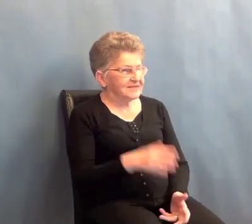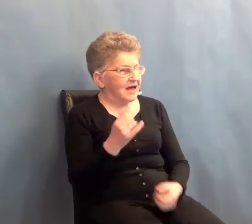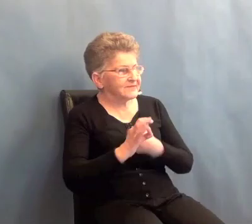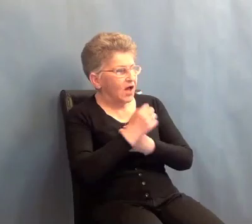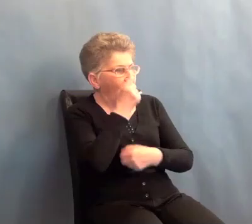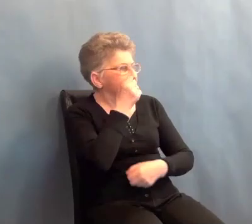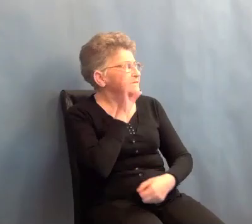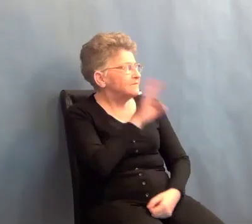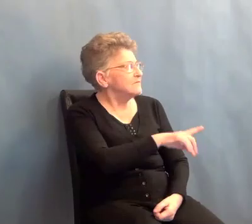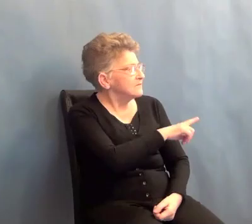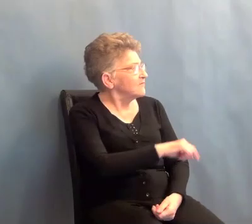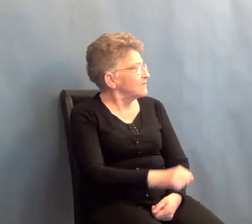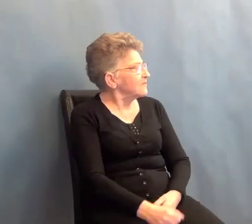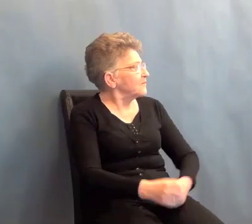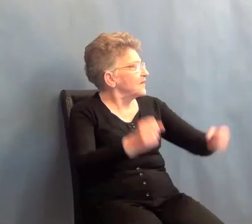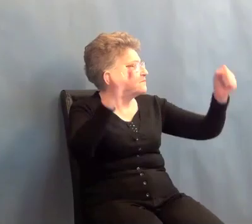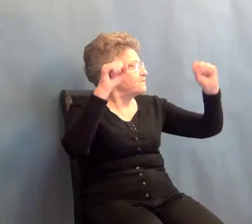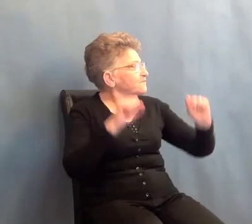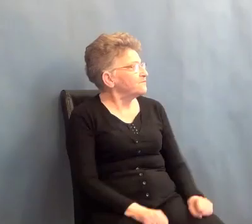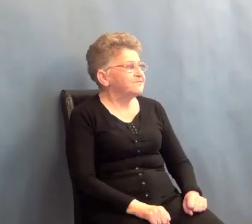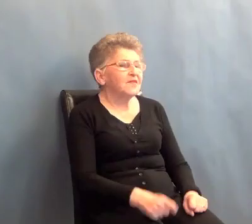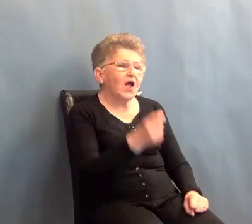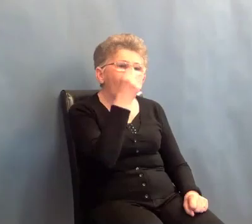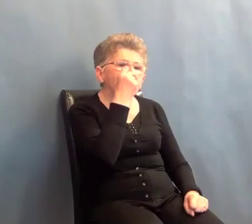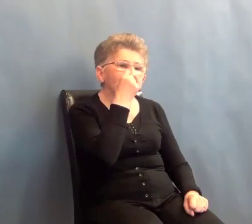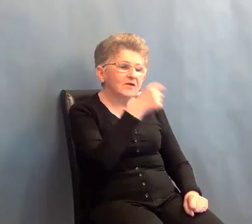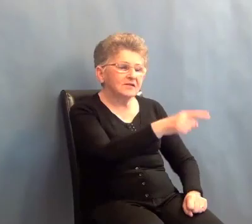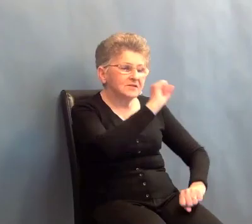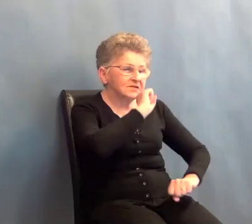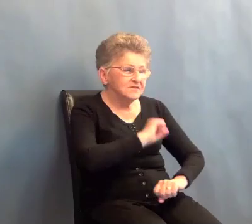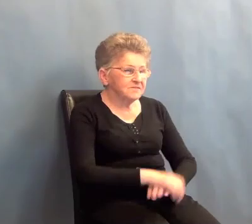On zawsze dokuczał kotu, zawsze to samo.